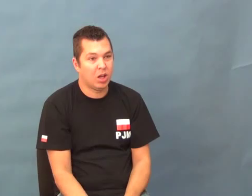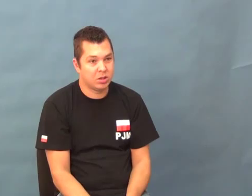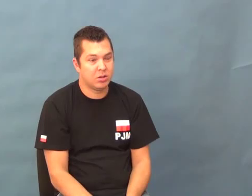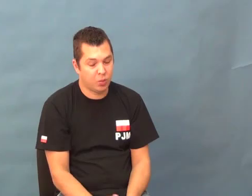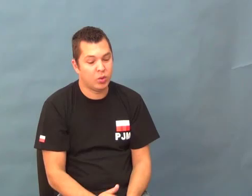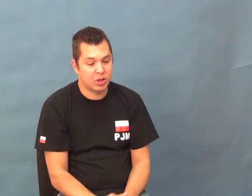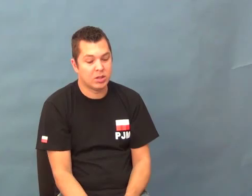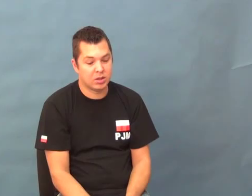Może jest.